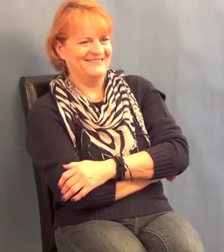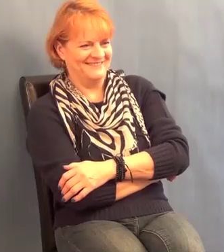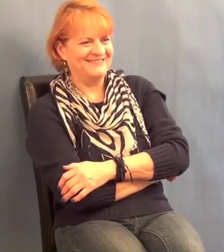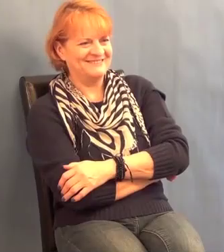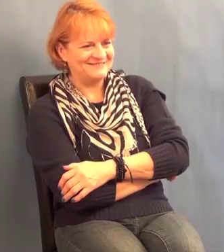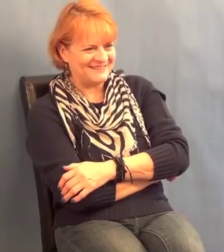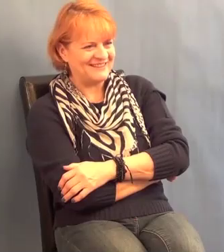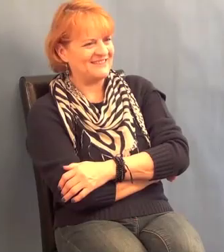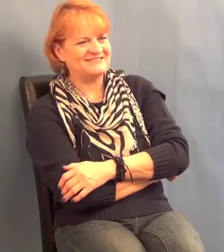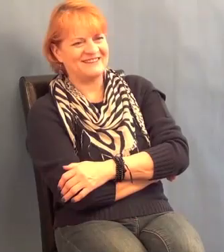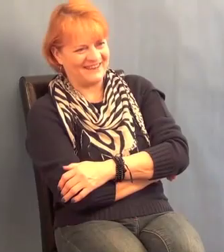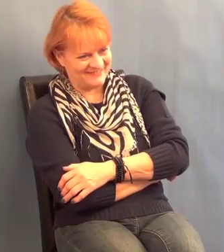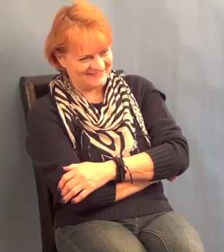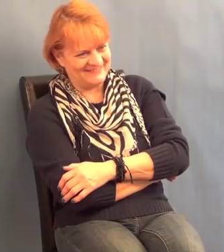Podskoczyła, zabolał ją tyłek.